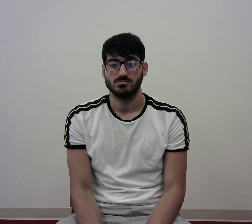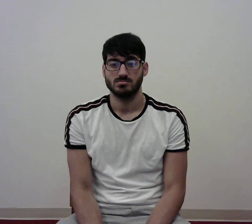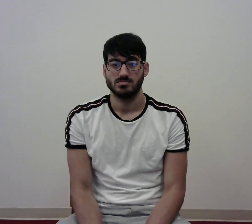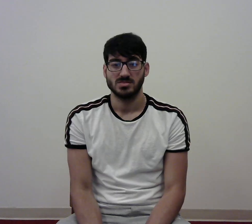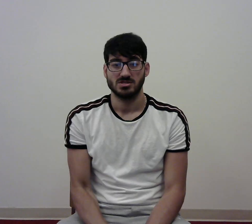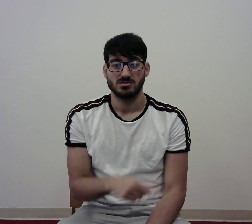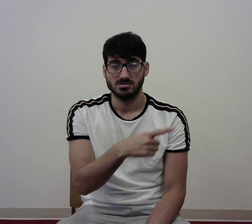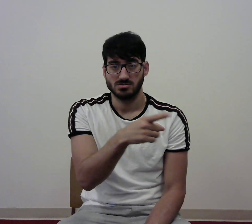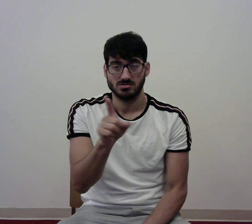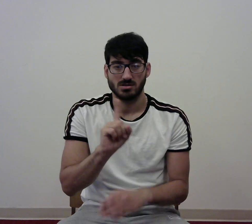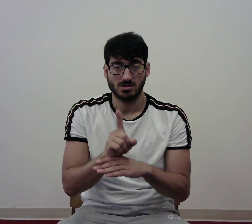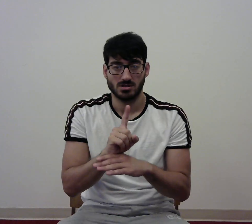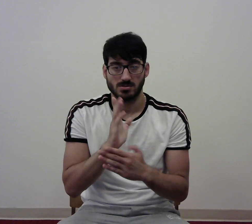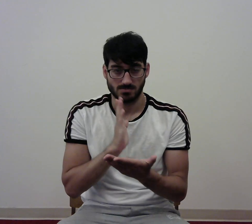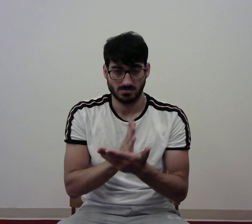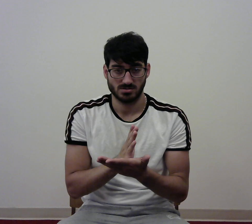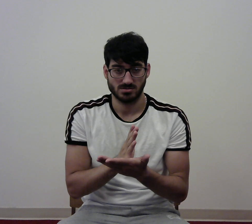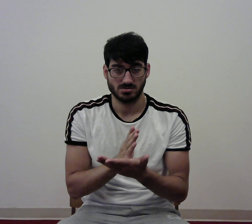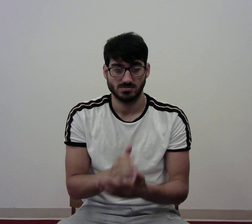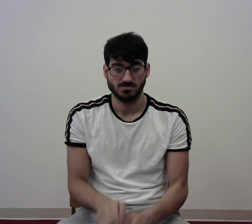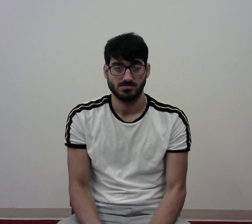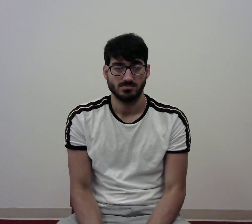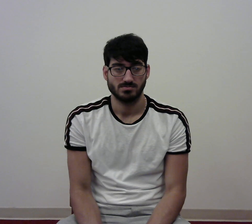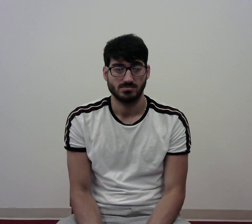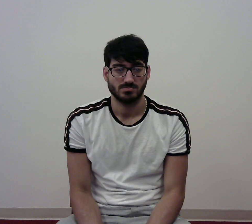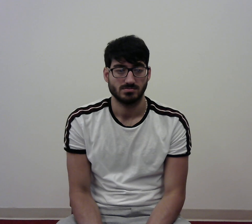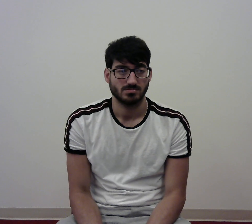Sizdə qələm varmı?